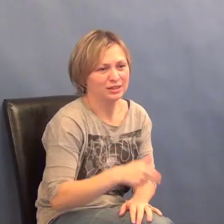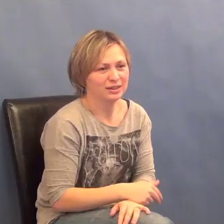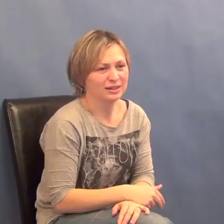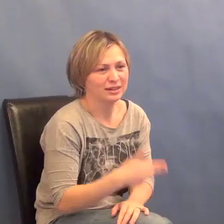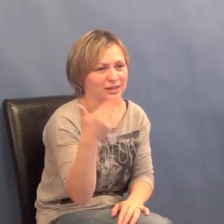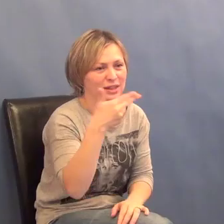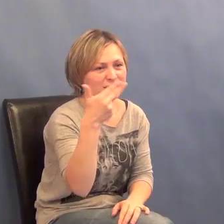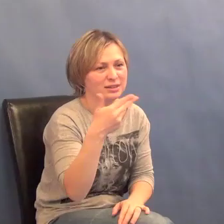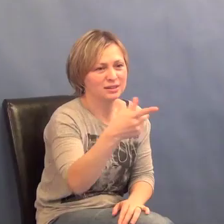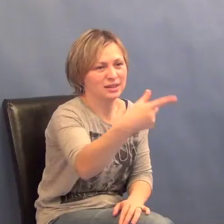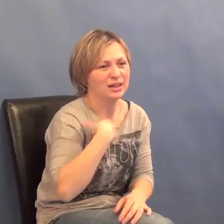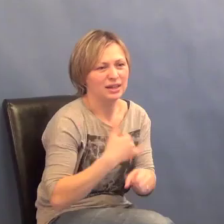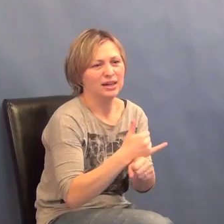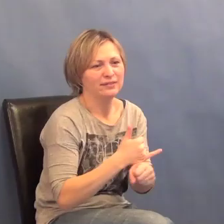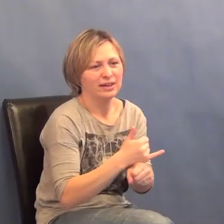W niedzielę to my na kawę.